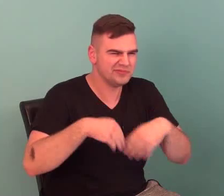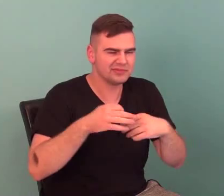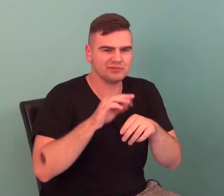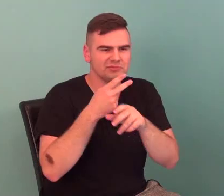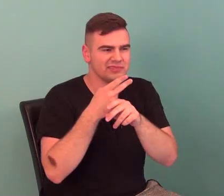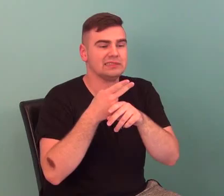Chłopak jest na rogach.